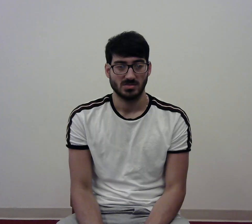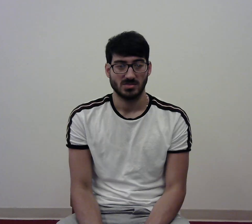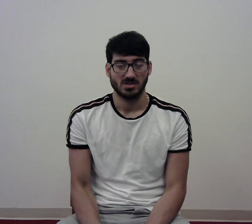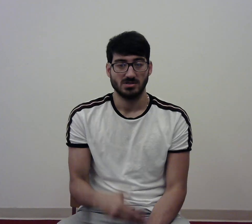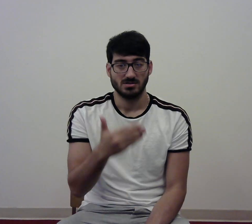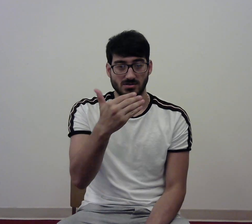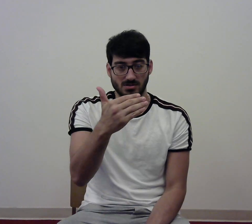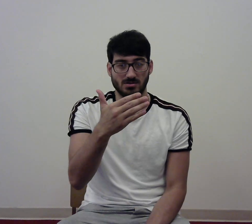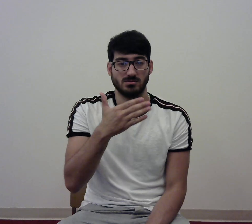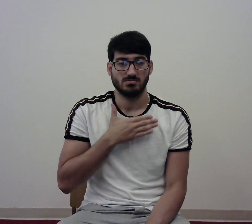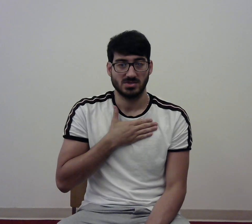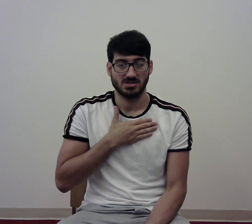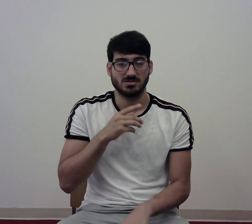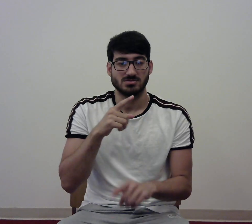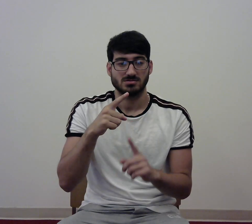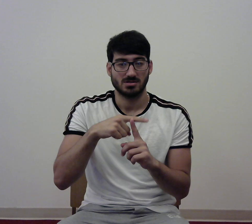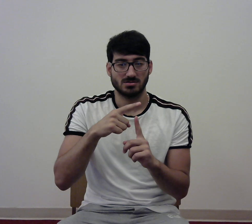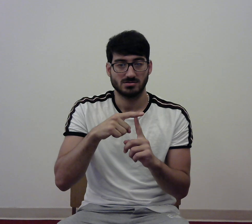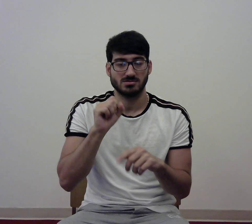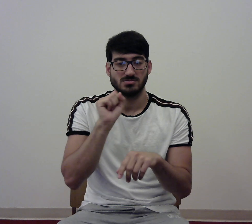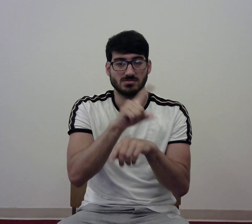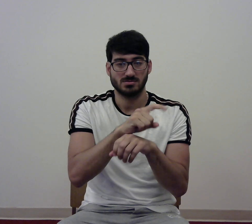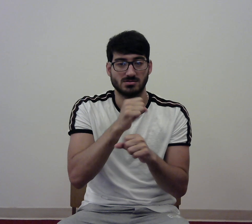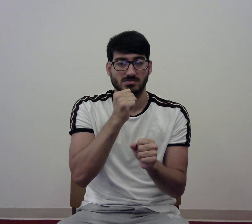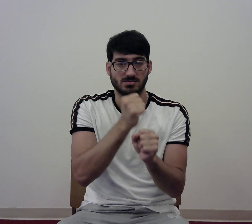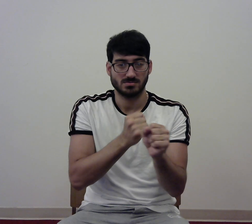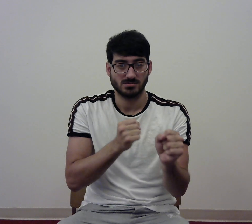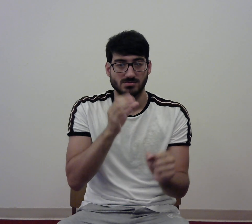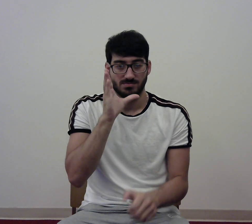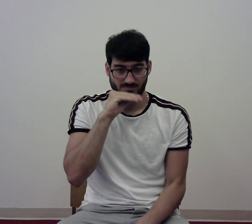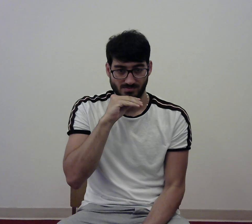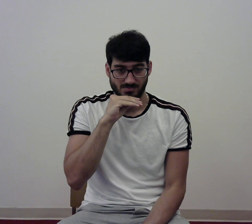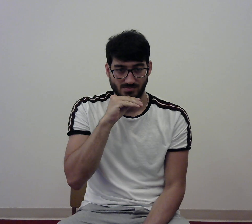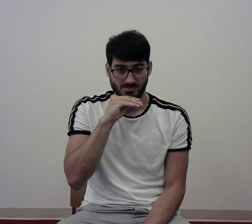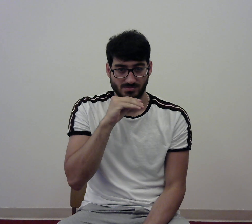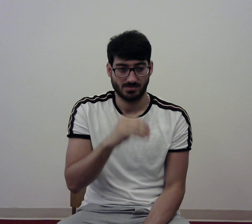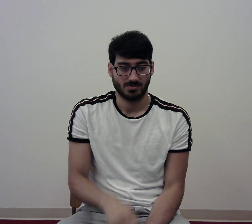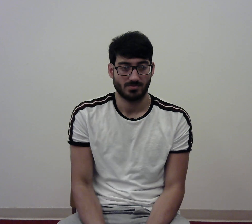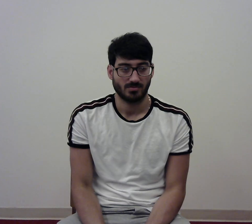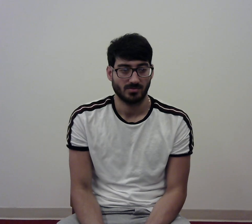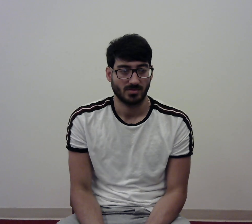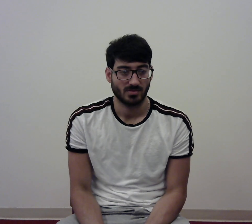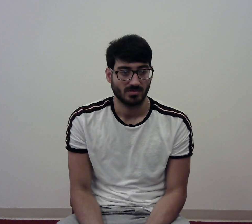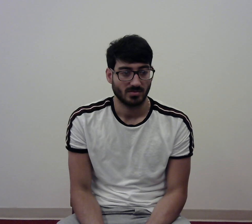Siz mənə taksi sifariş edə bilərsinizmi?